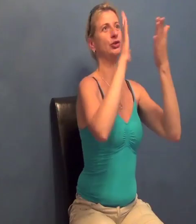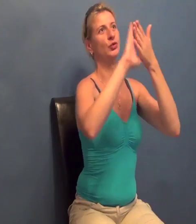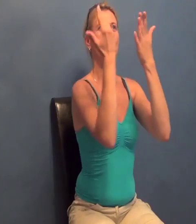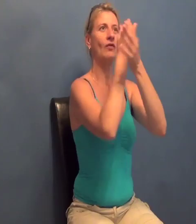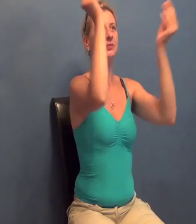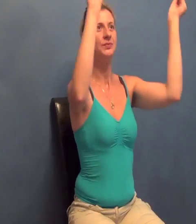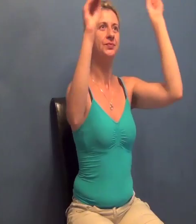Montuje okno.